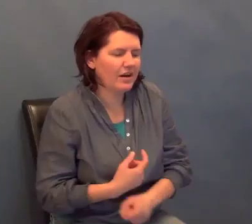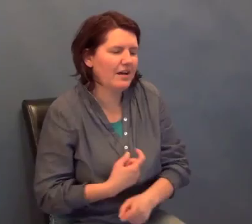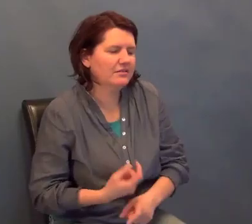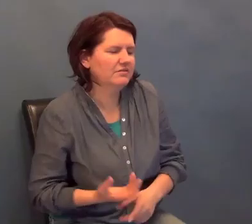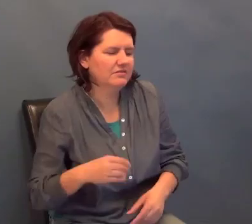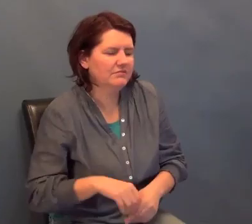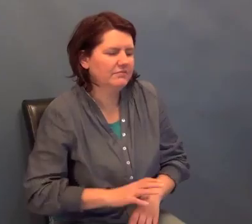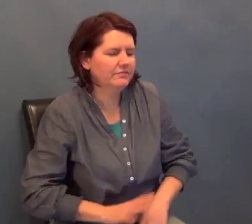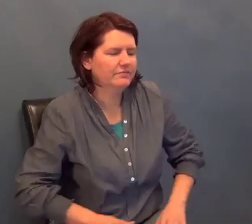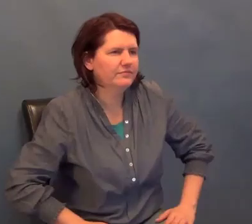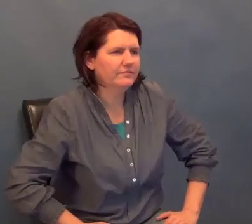I denaturatu też nie można.